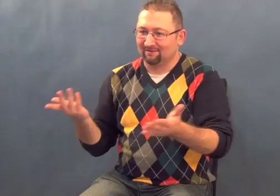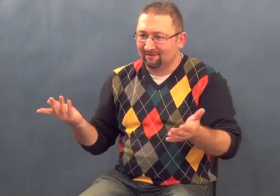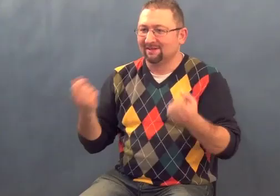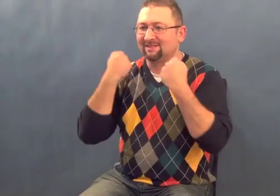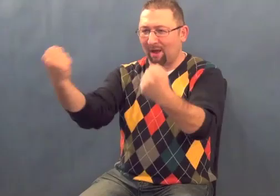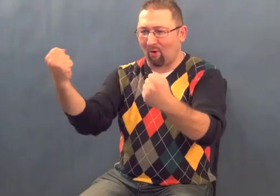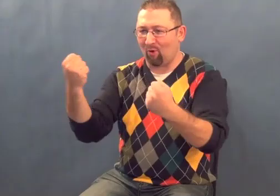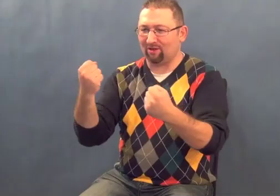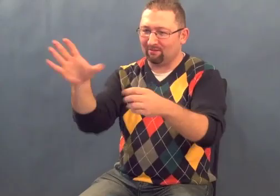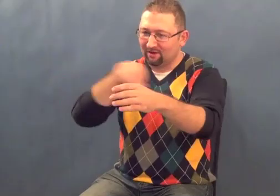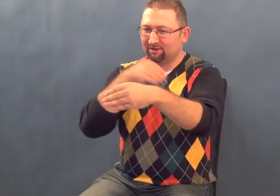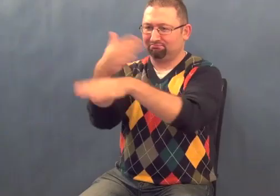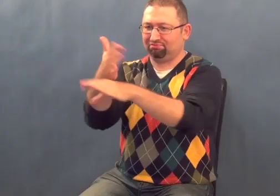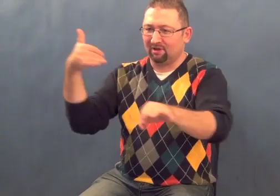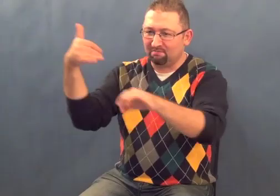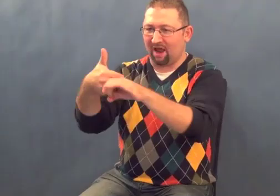Koszty paliwa do samochodu podzielimy między siebie.